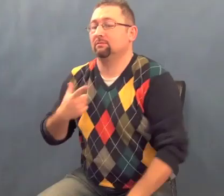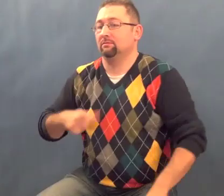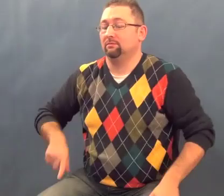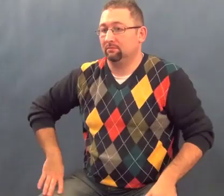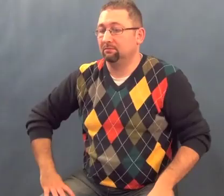Aha.